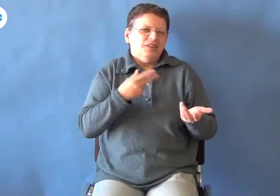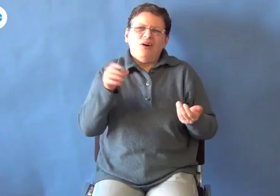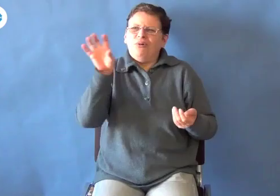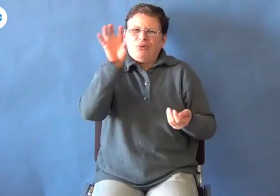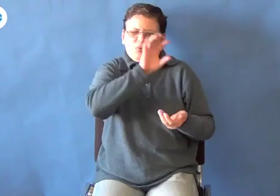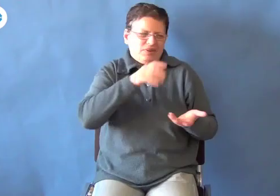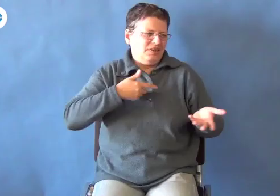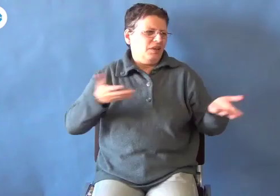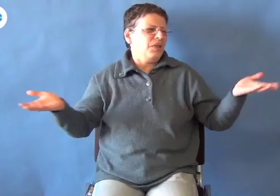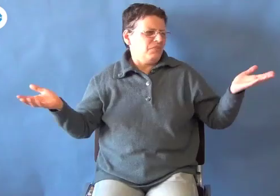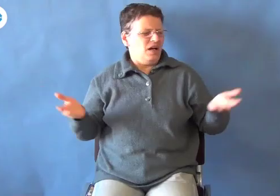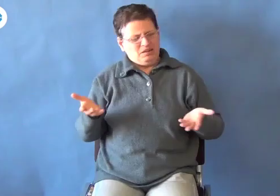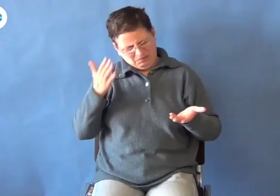Nie oglądam, bo nie mam.